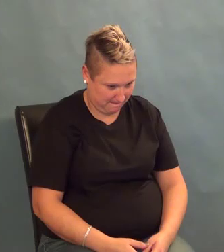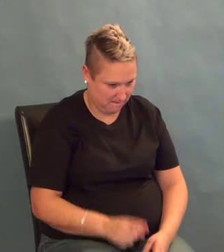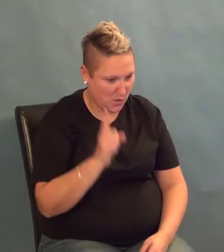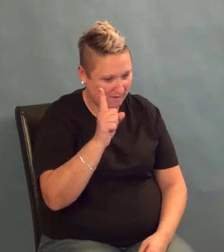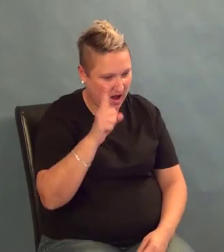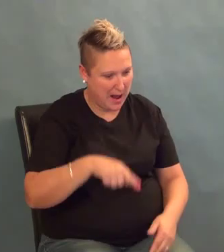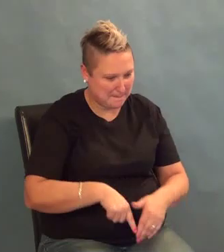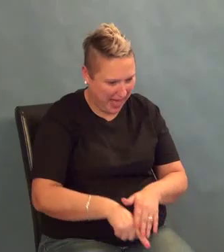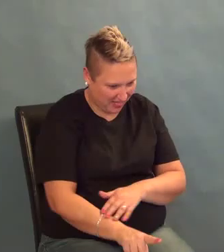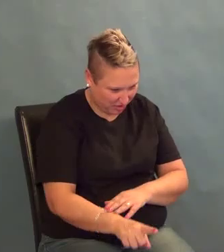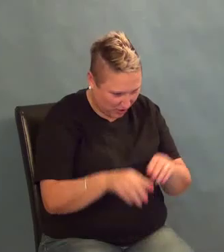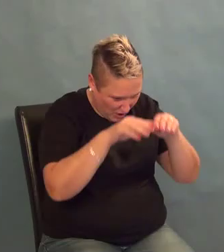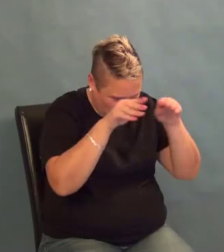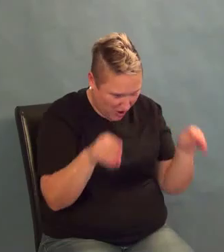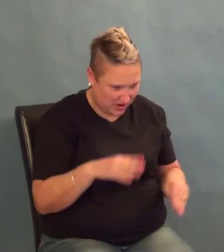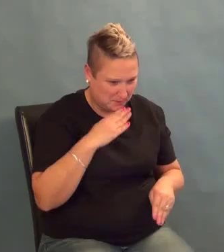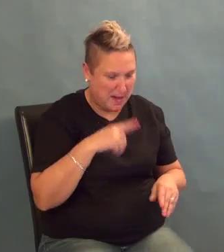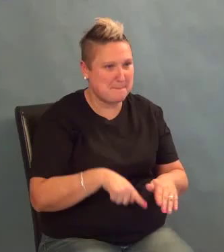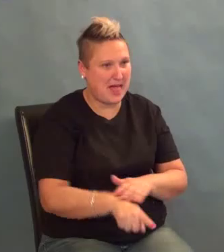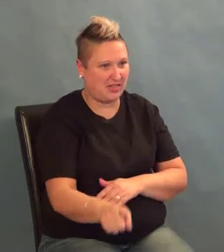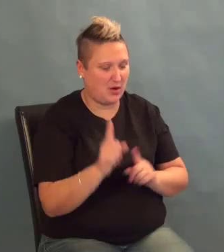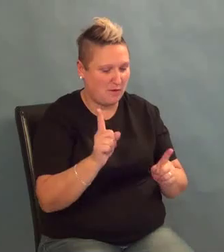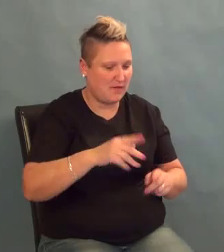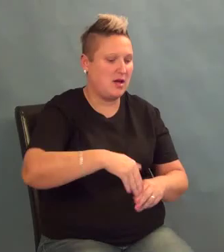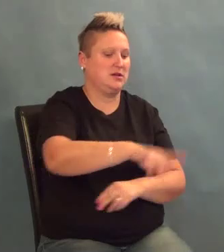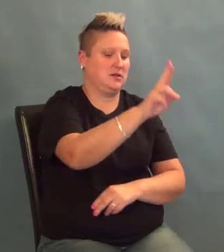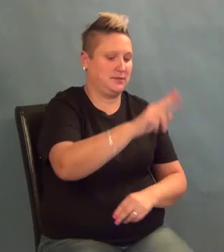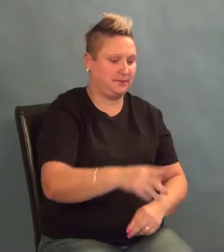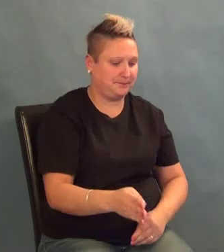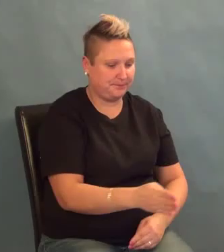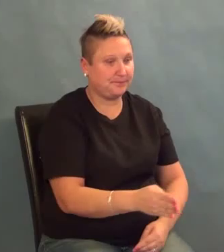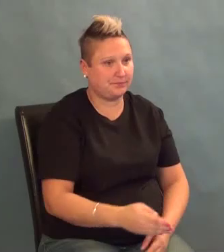Chyba trzeba uważać w metrze, aby się nie poślizgnąć.